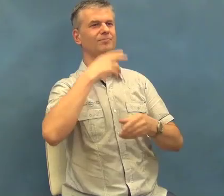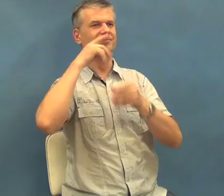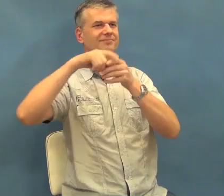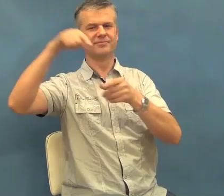Była impreza.